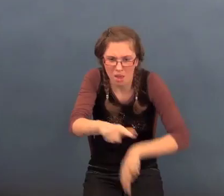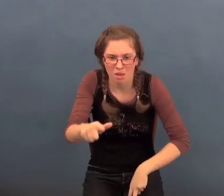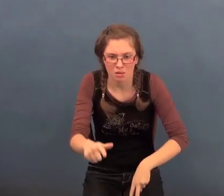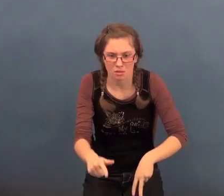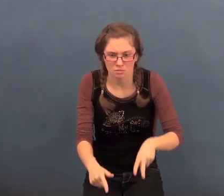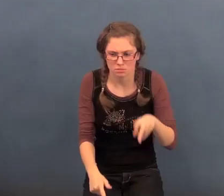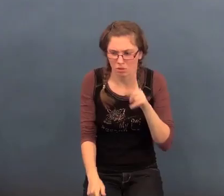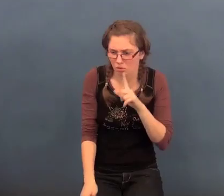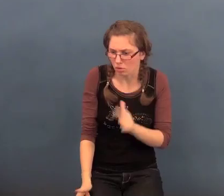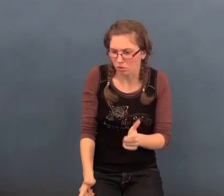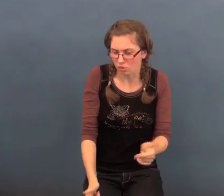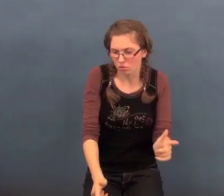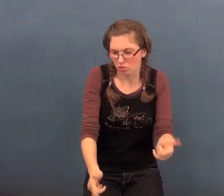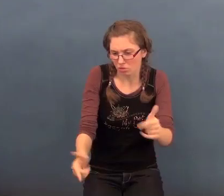Mężczyzna pyta: "Co? Co?".